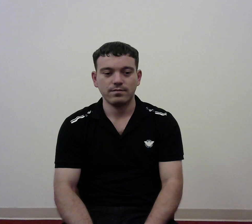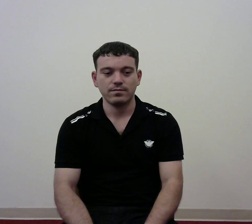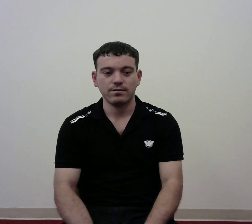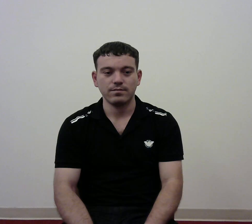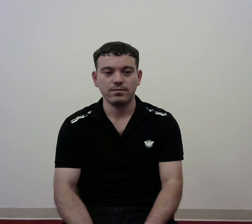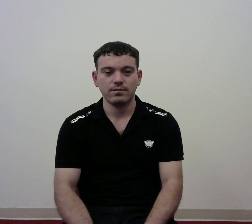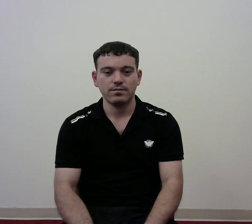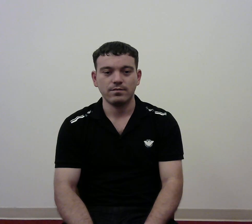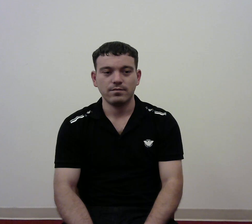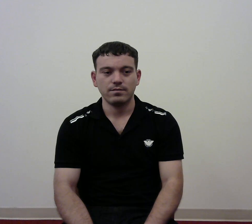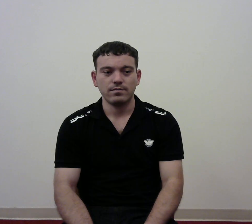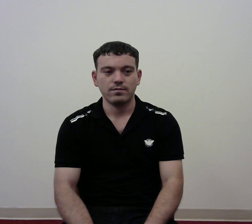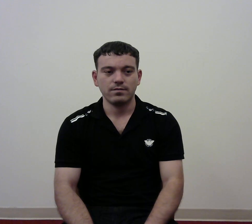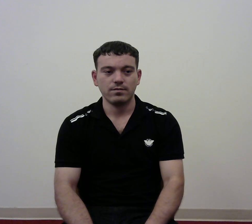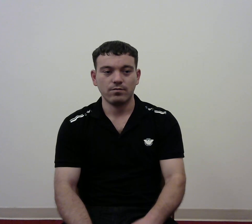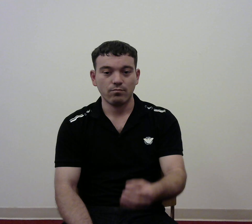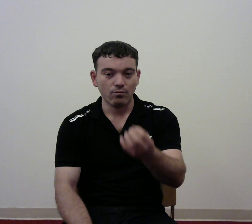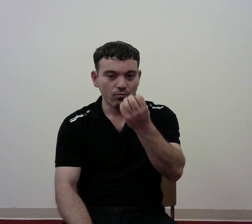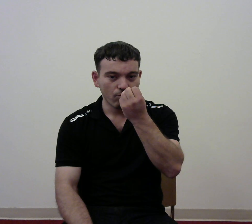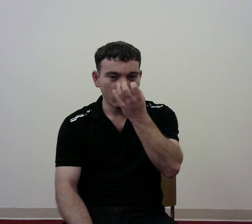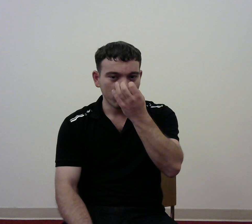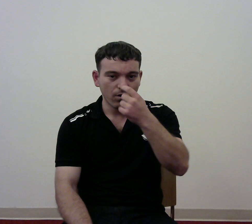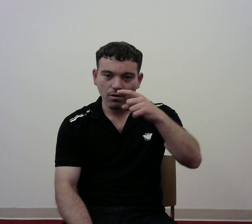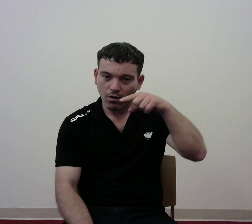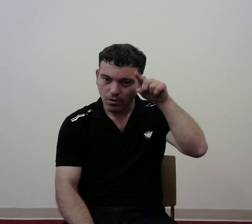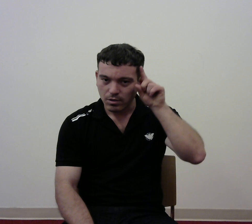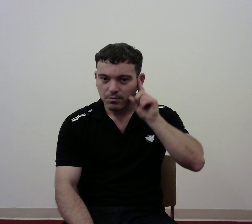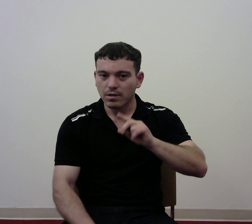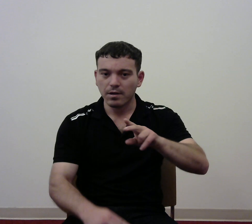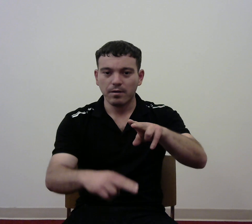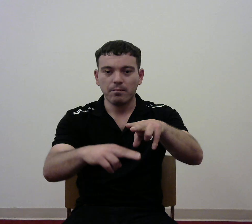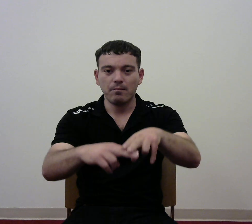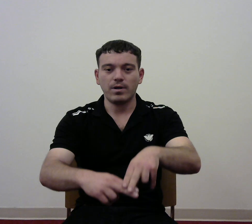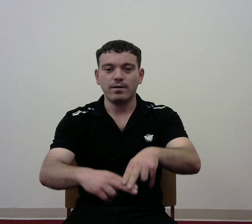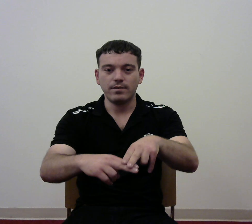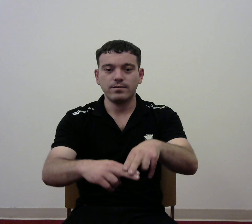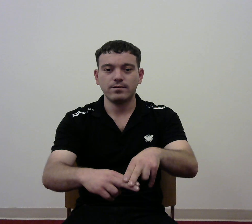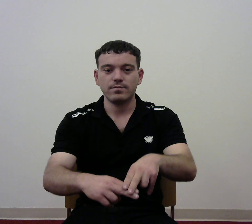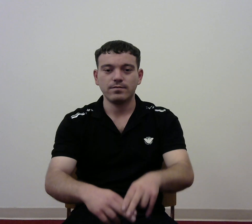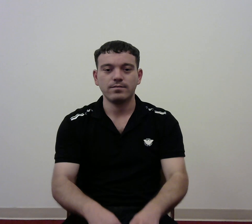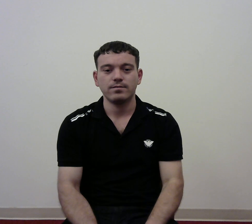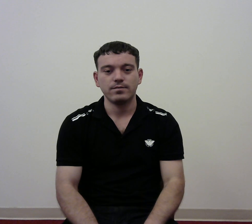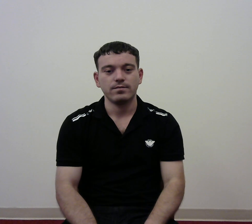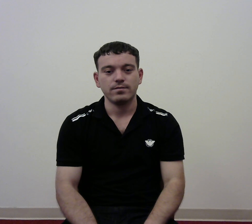Bakı Azərbaycanın paytaxtıdır